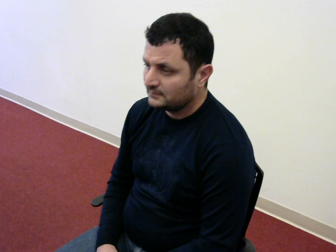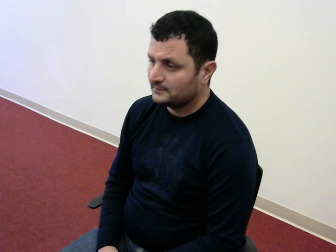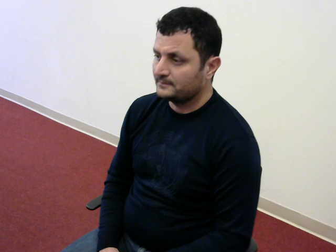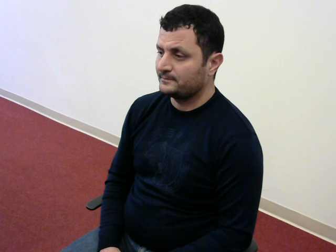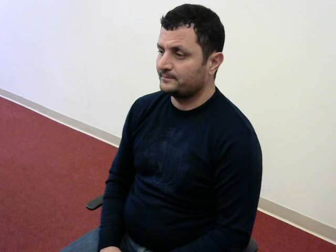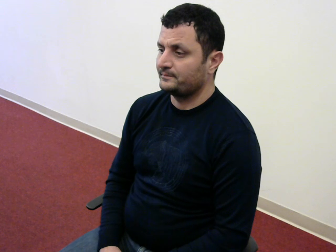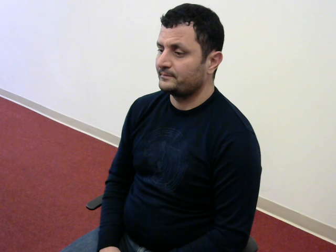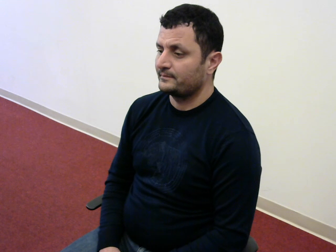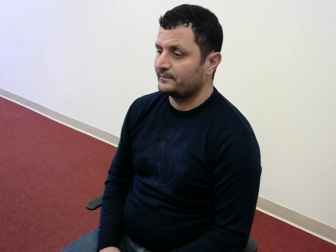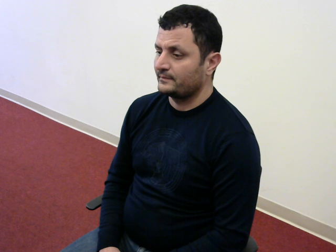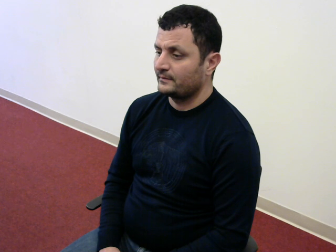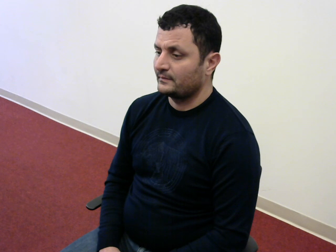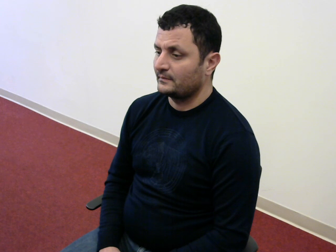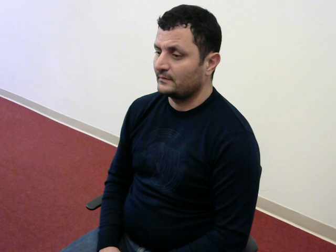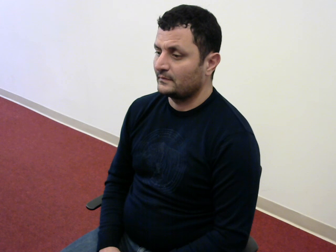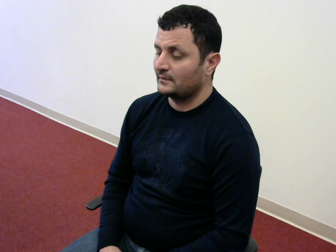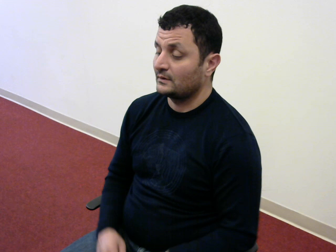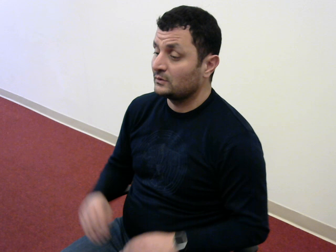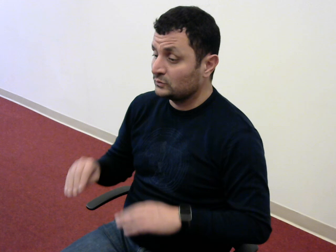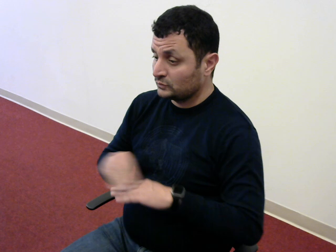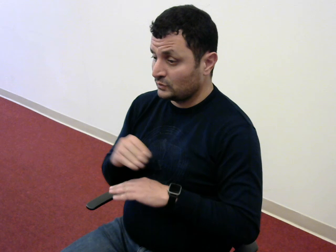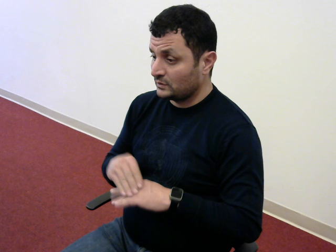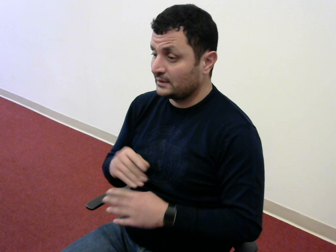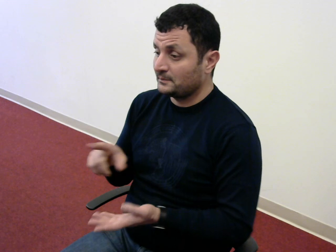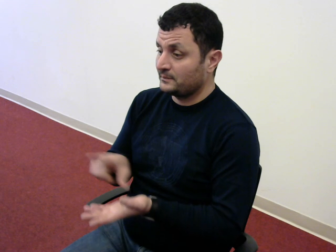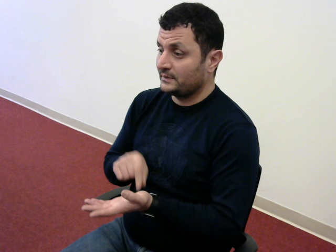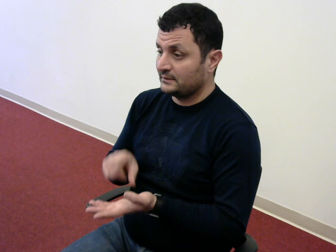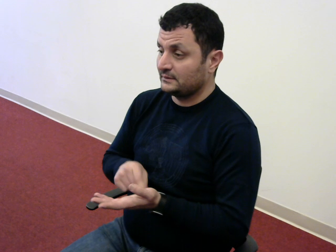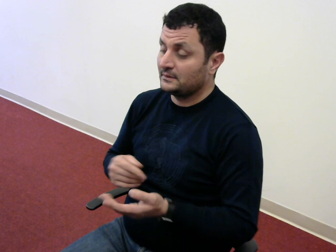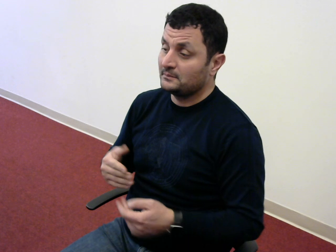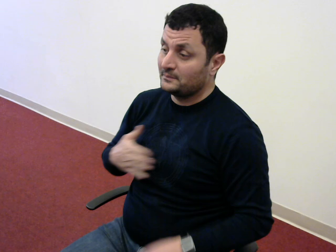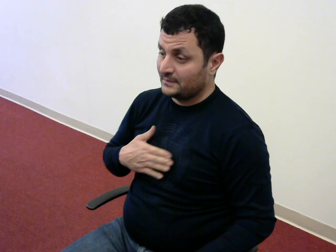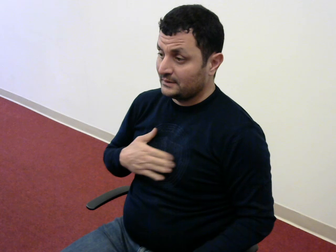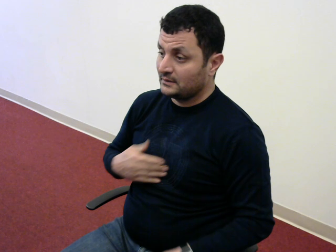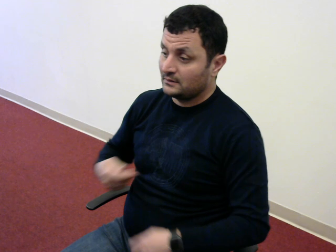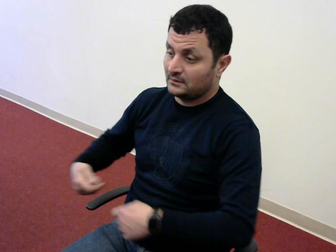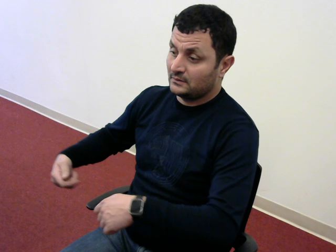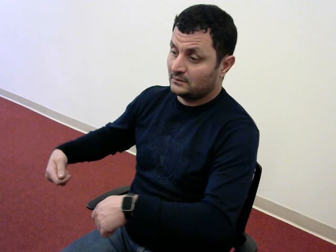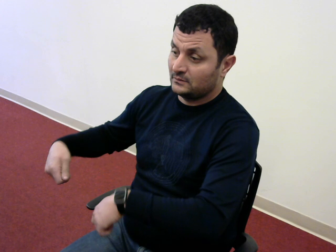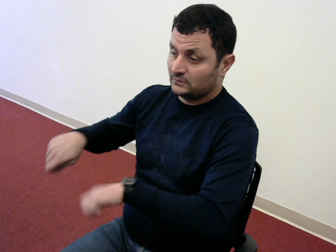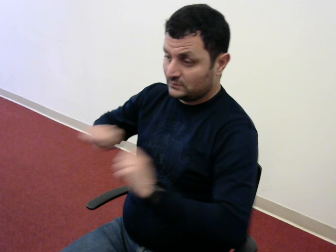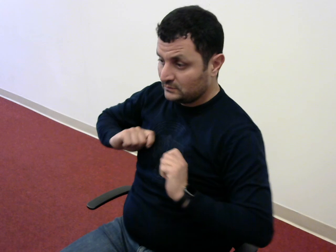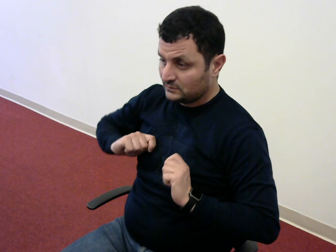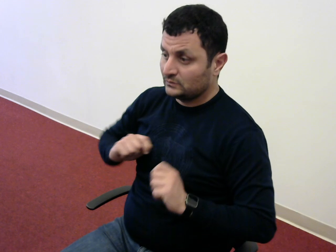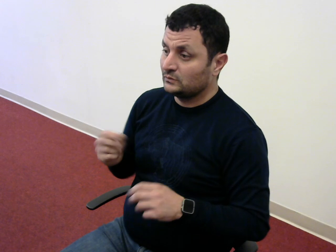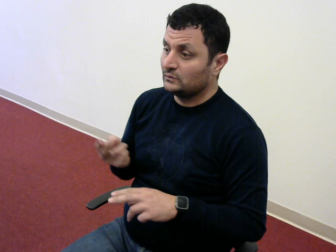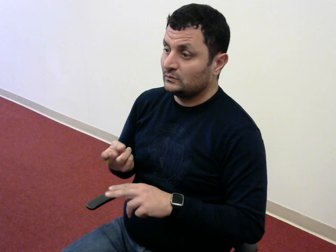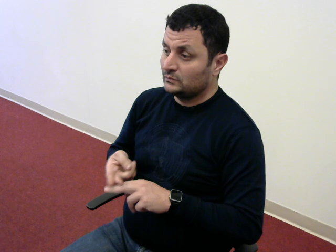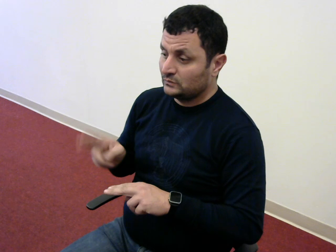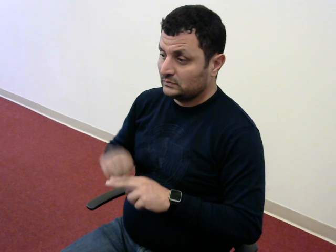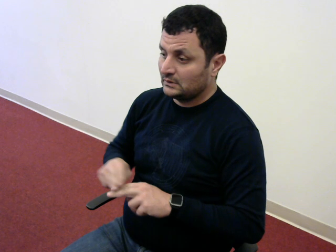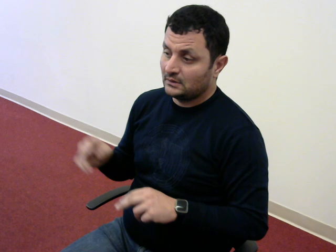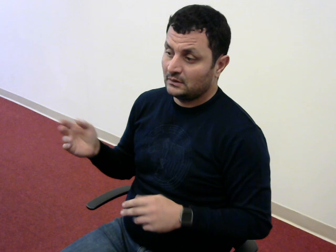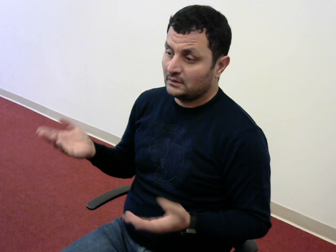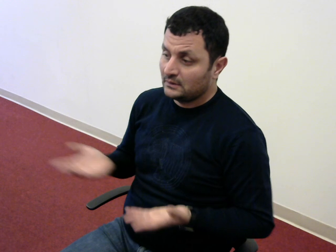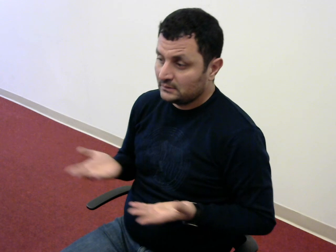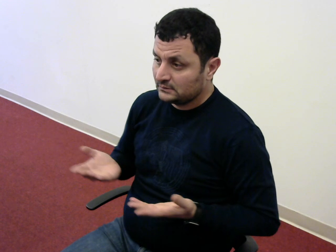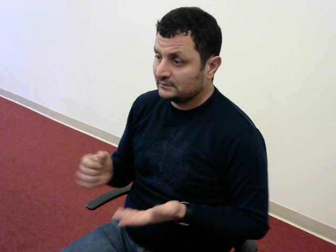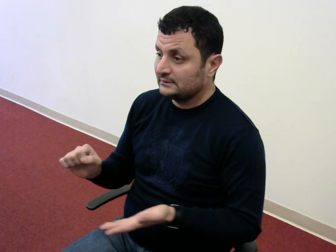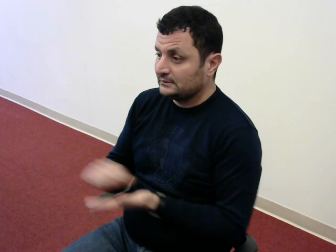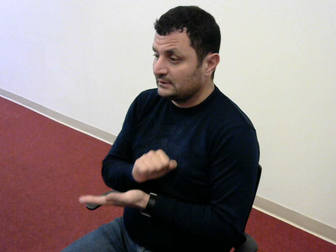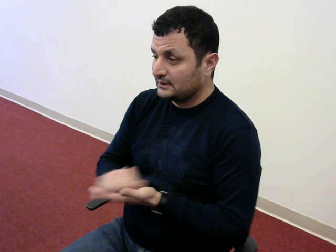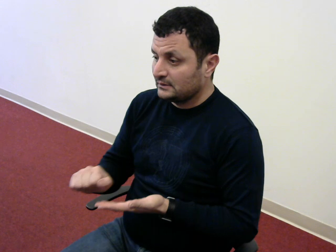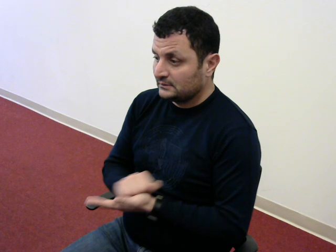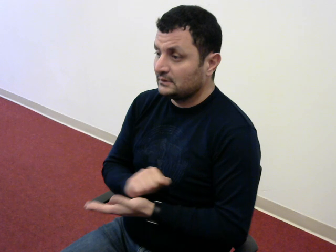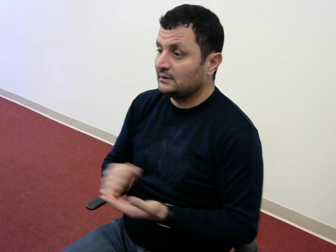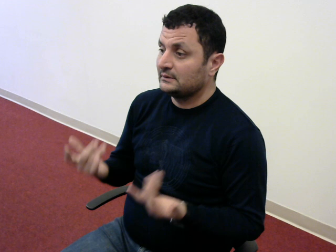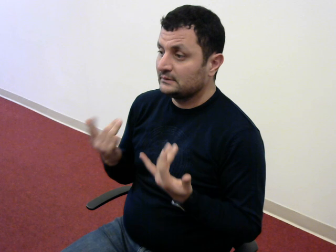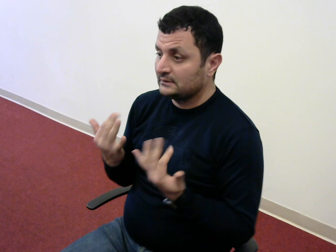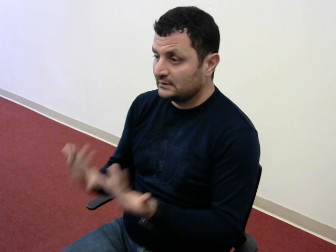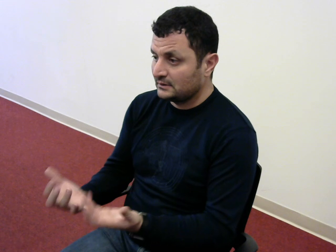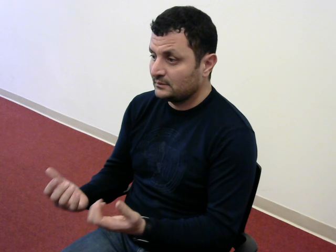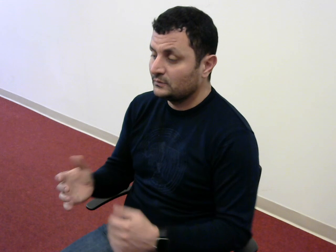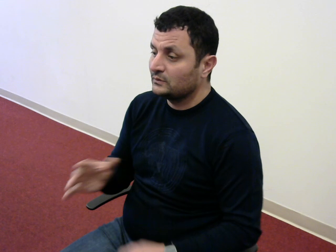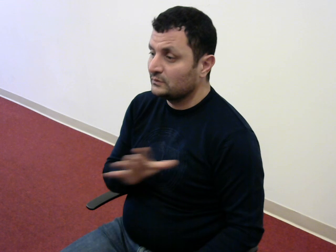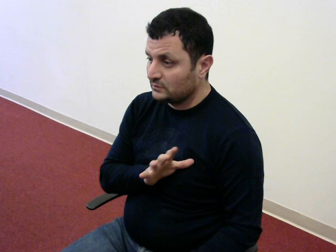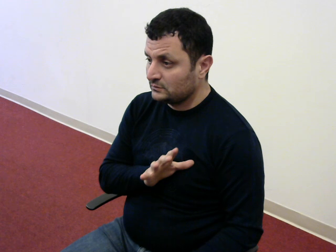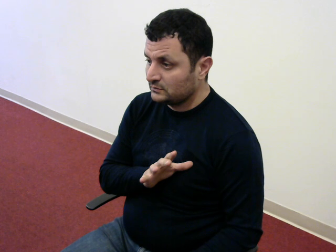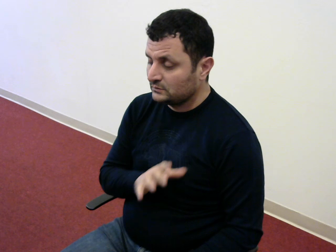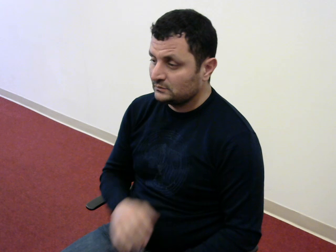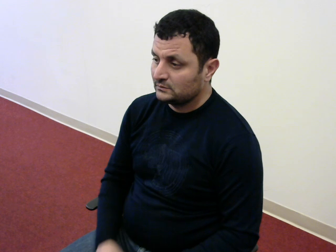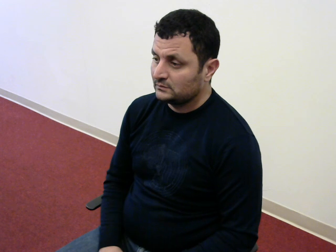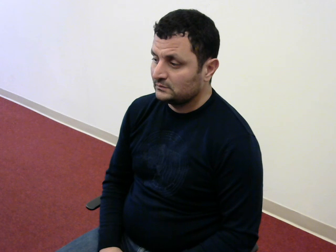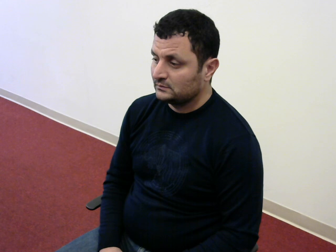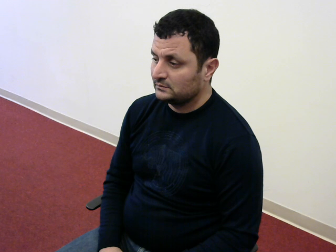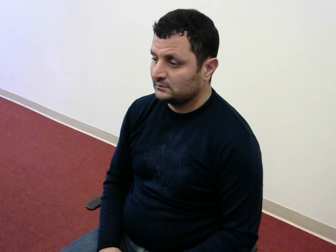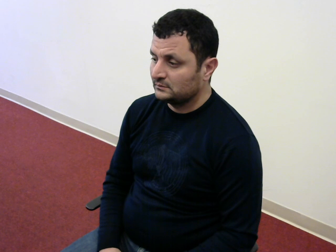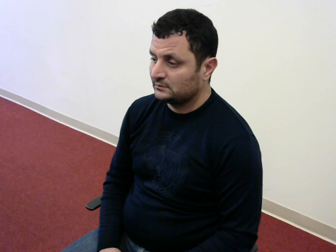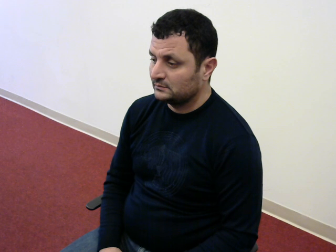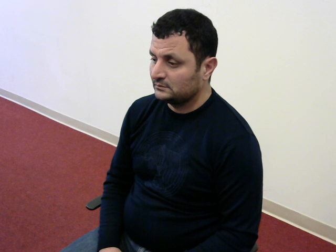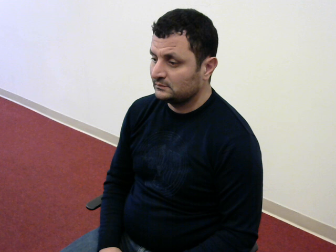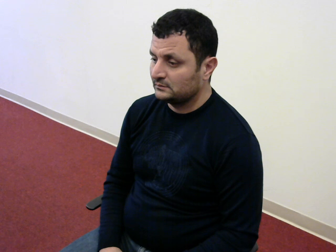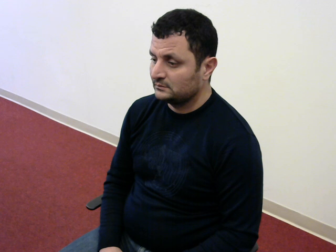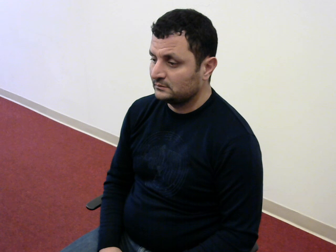Yoldaşımın pensiyasını mənə köçürmək üçün hansı sənədlər tələb olunur?